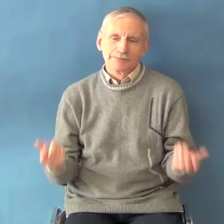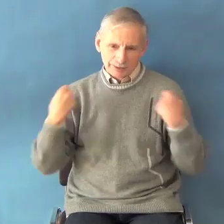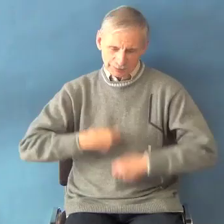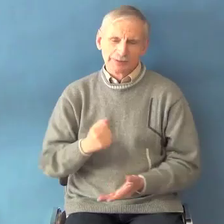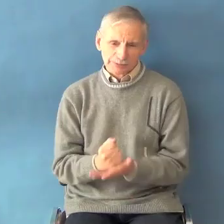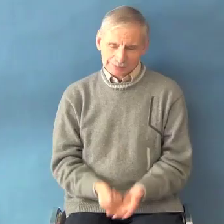Trzeba być ubranym.